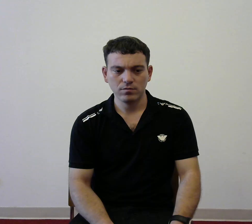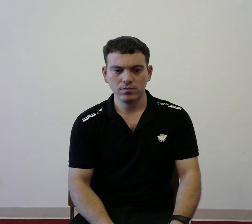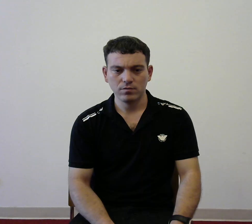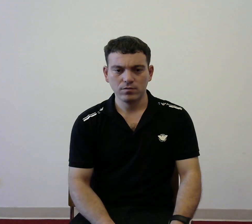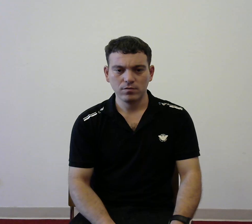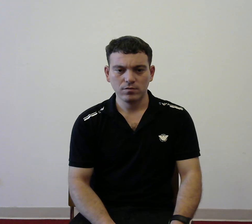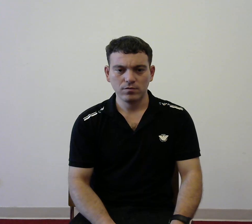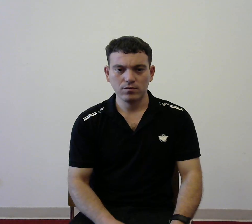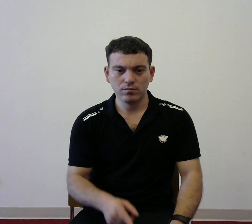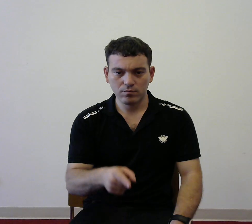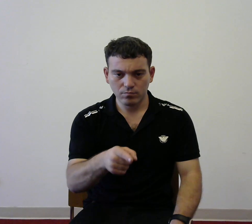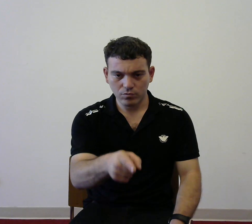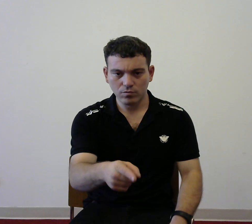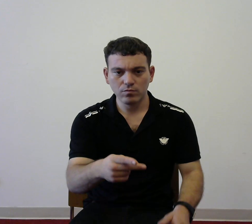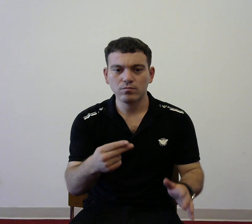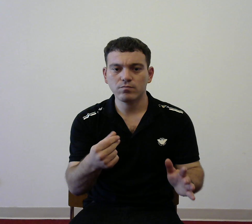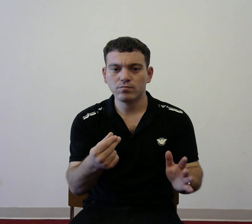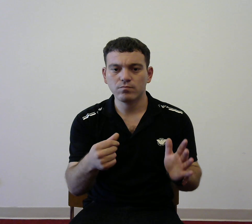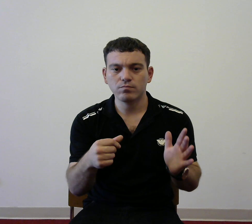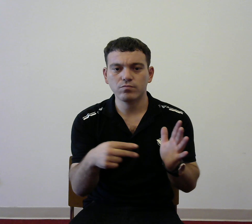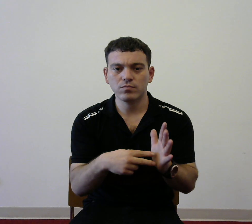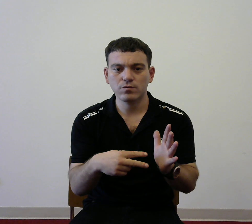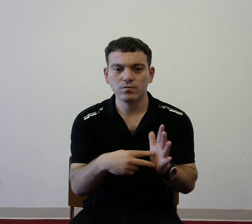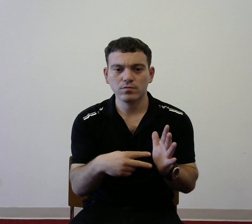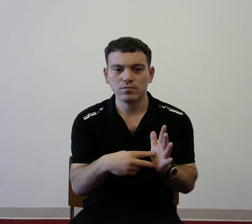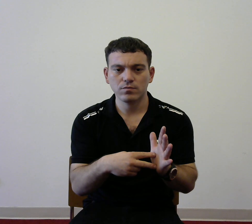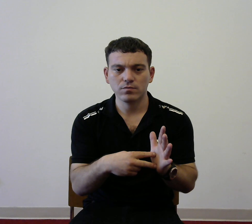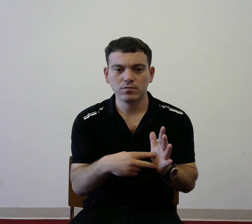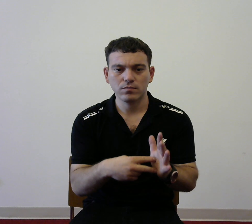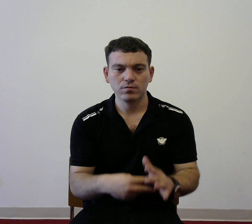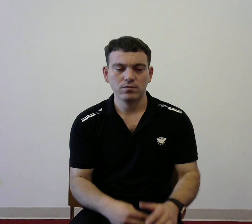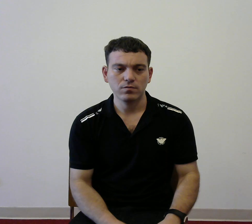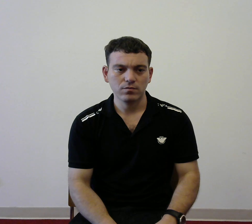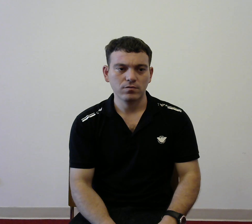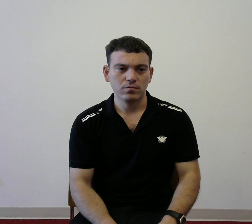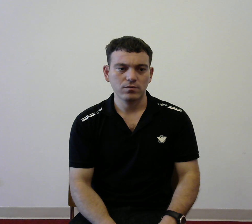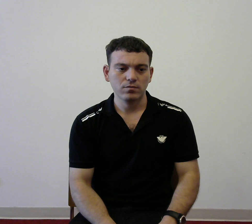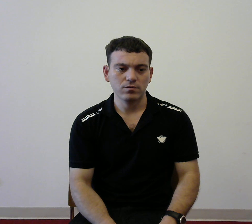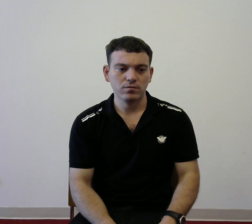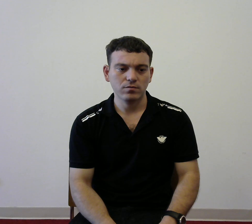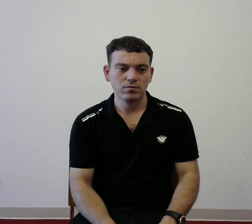Bu neçəyədir?